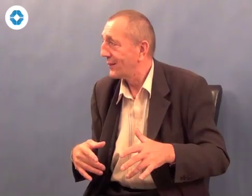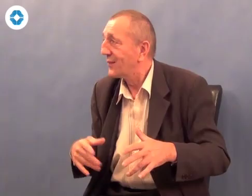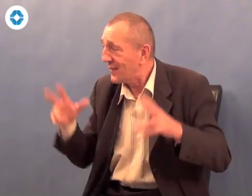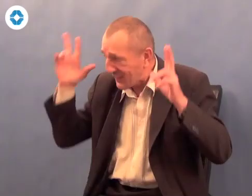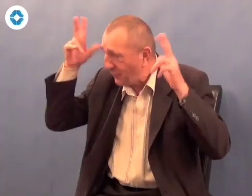Jeleń.